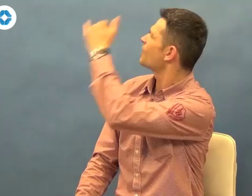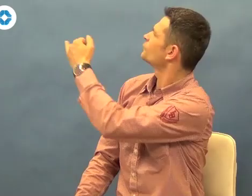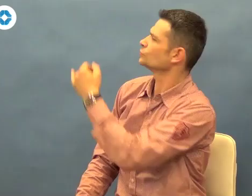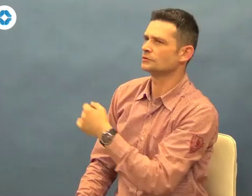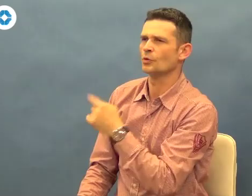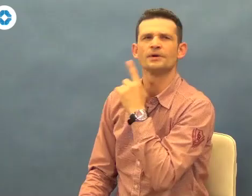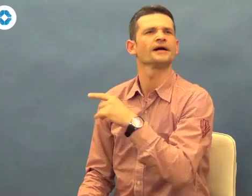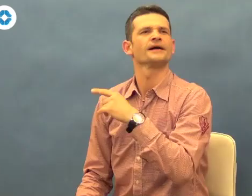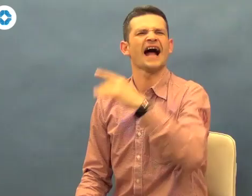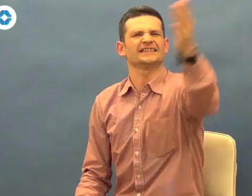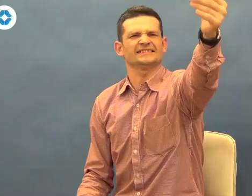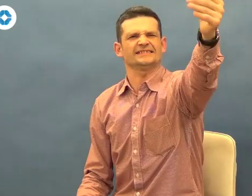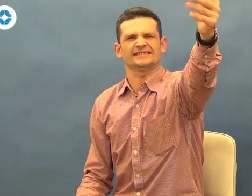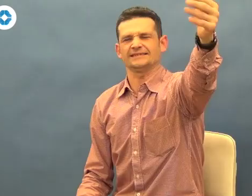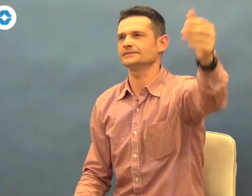Chłopiec poprosił, żeby mu go przynieśli.